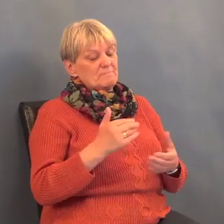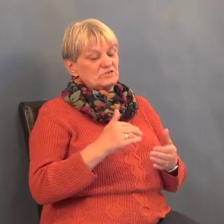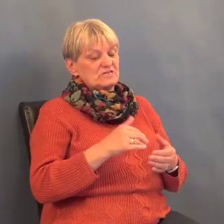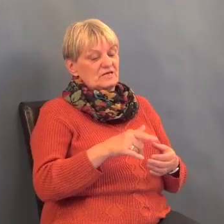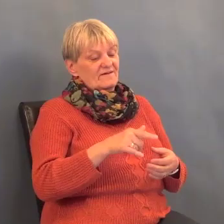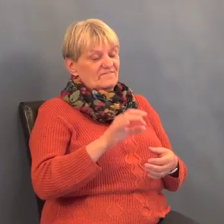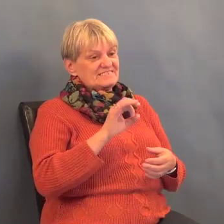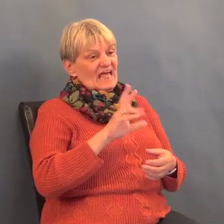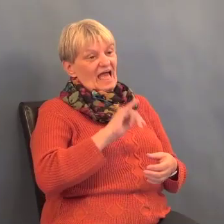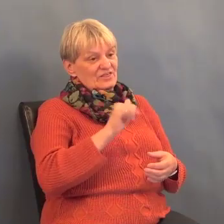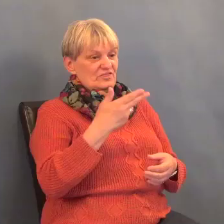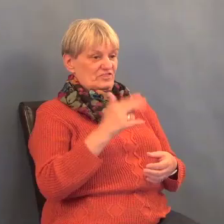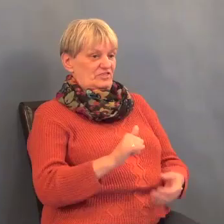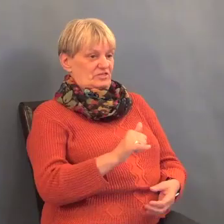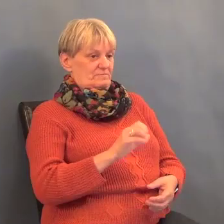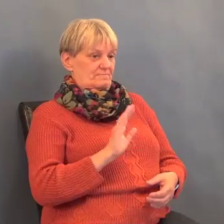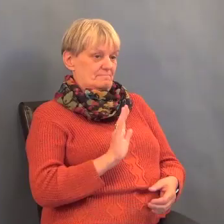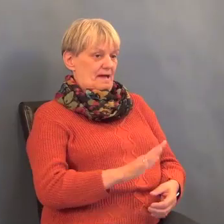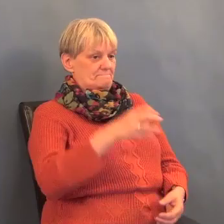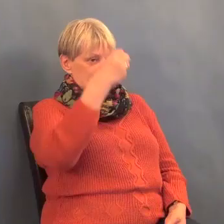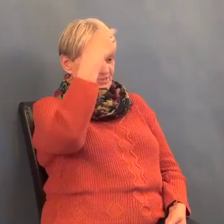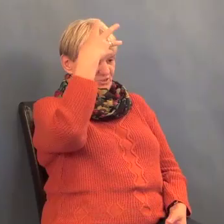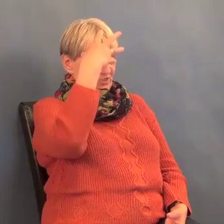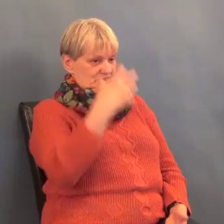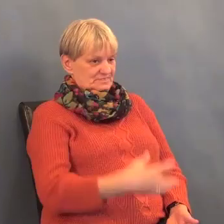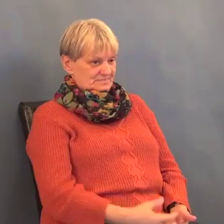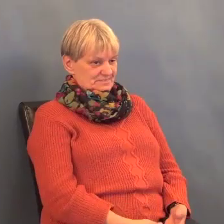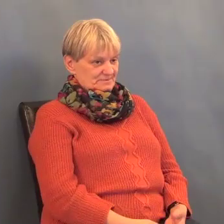A może w stajni jest prysznic?